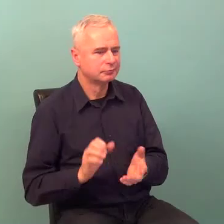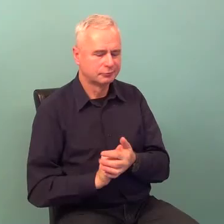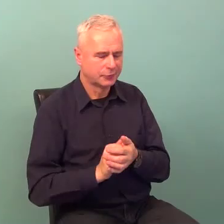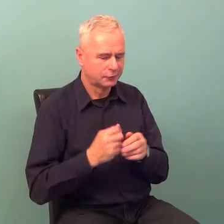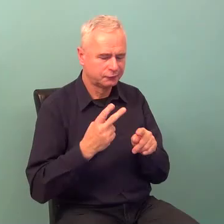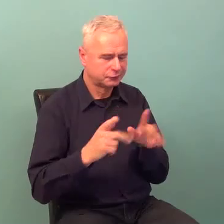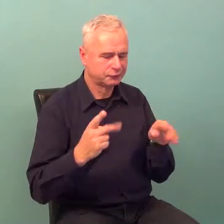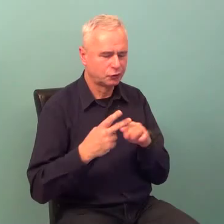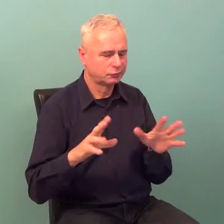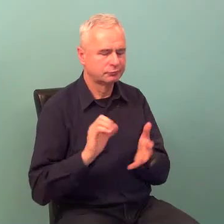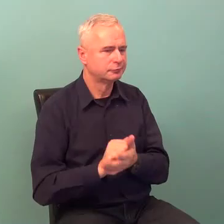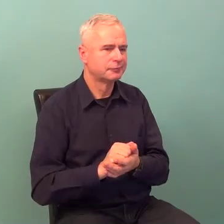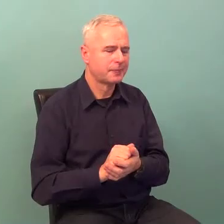Dwudziestego siódmego i dwudziestego ósmego jestem zajęty.